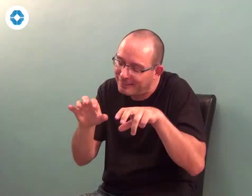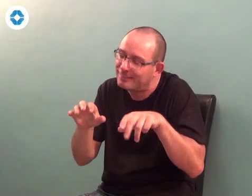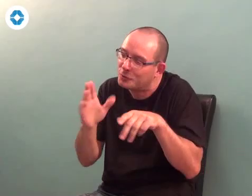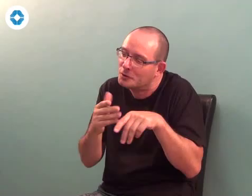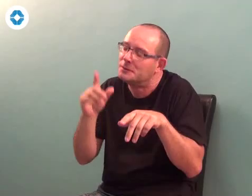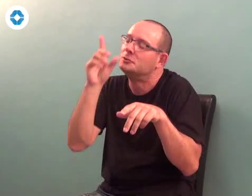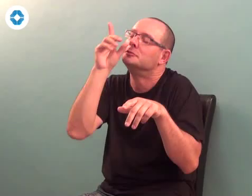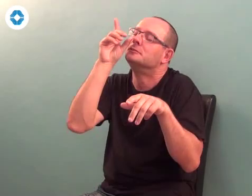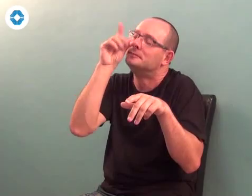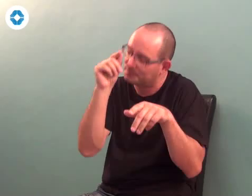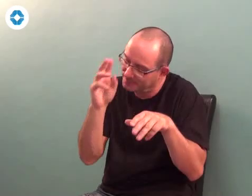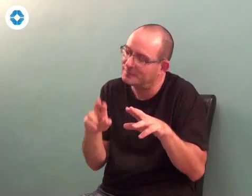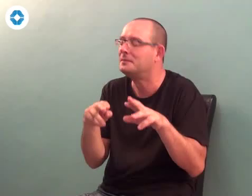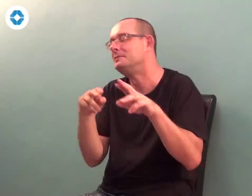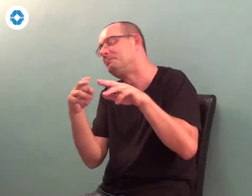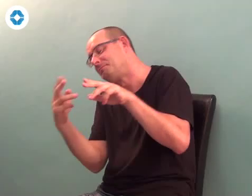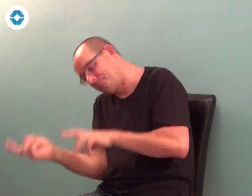Już obaj zasnęli.